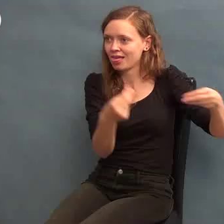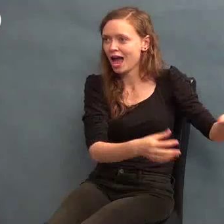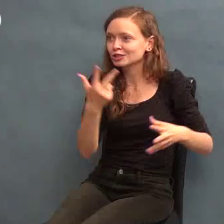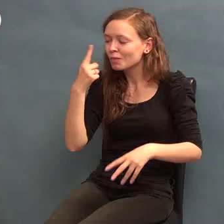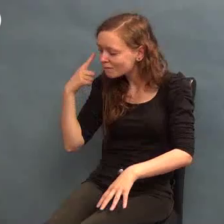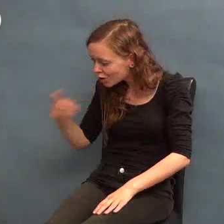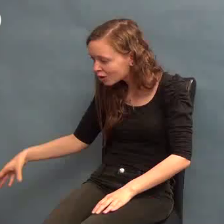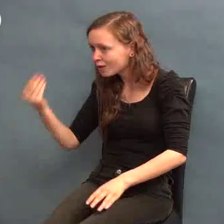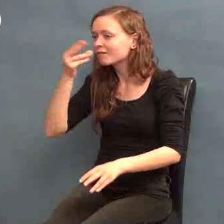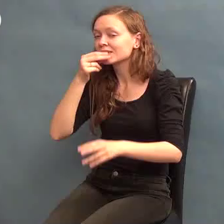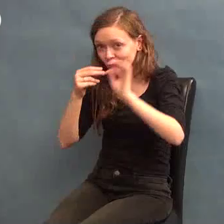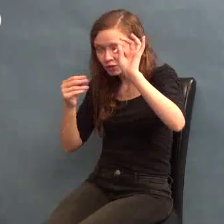Trzech chłopaków zauważa go, jeden podnosi i pyta chłopca czy to jego.